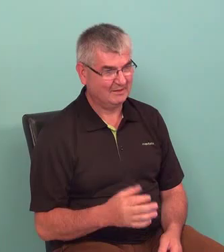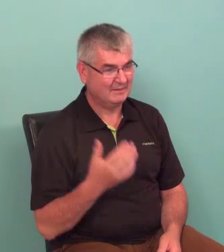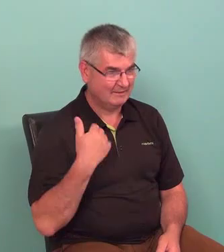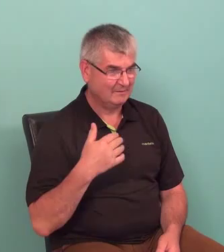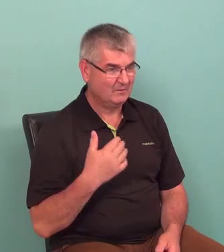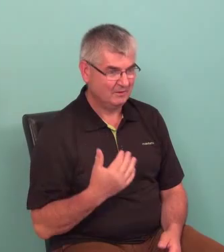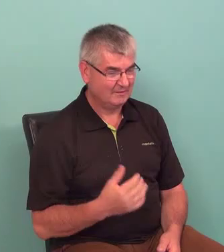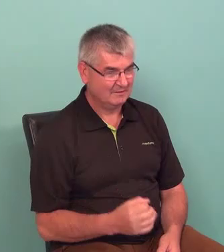Dawno.